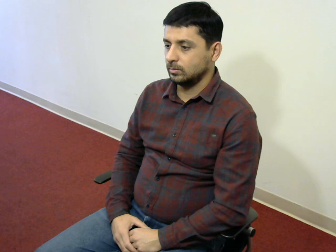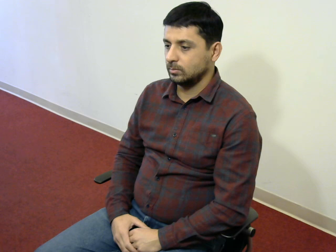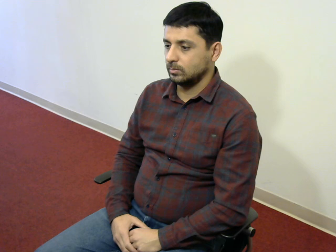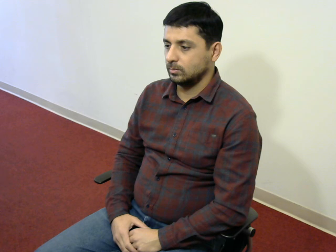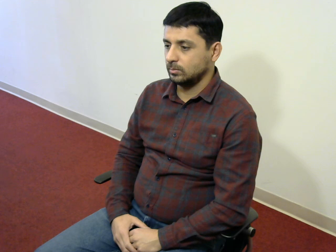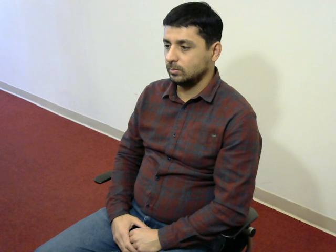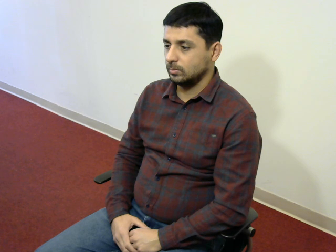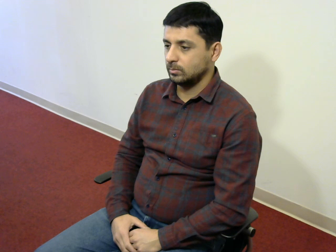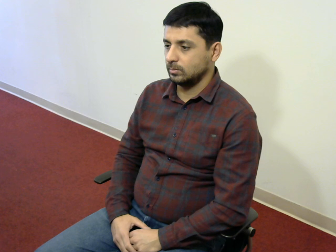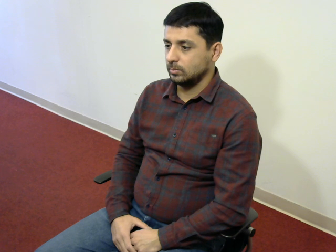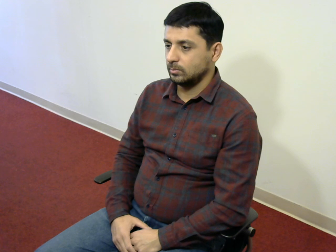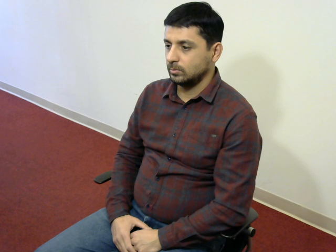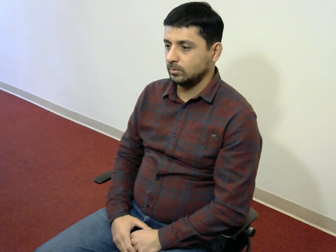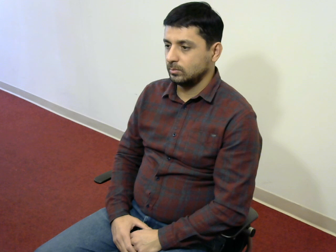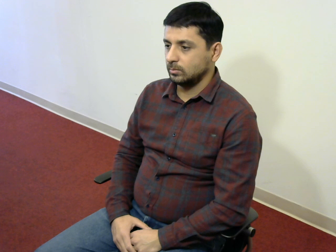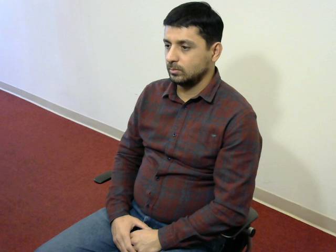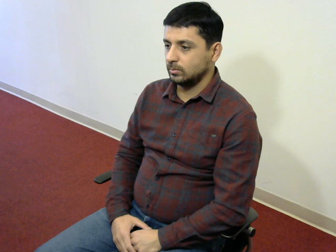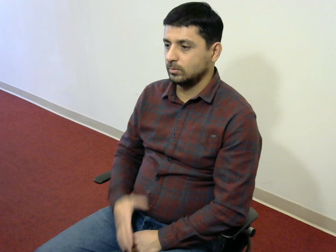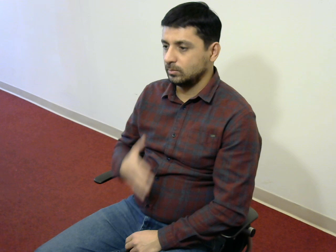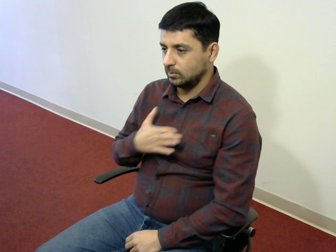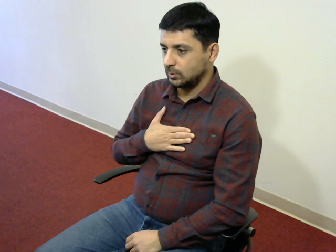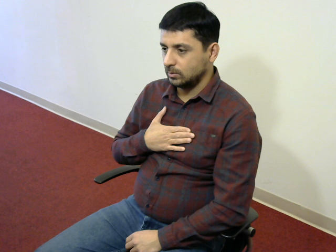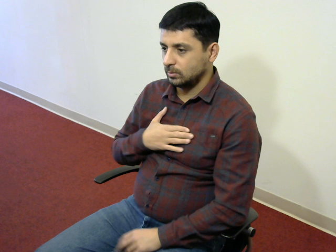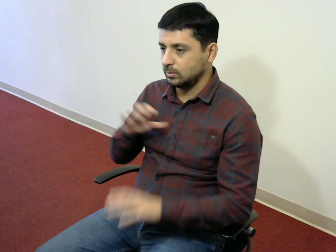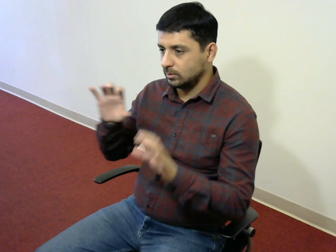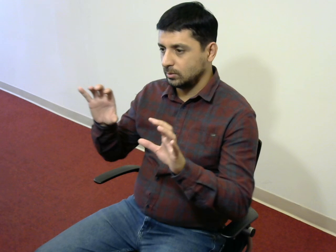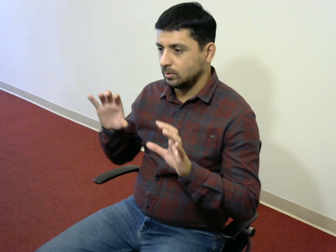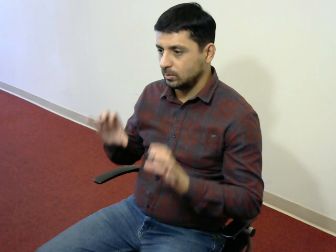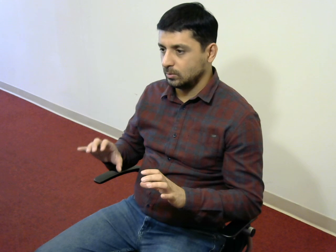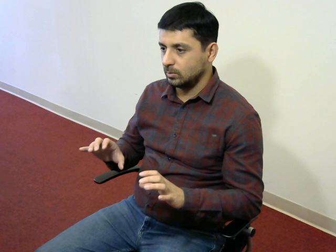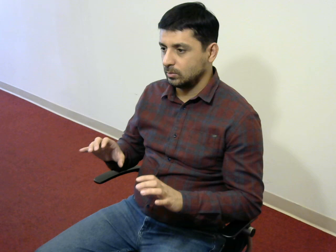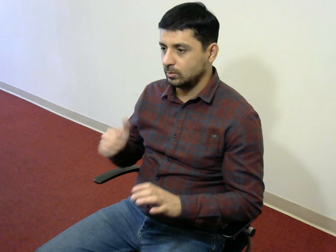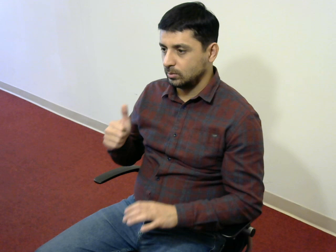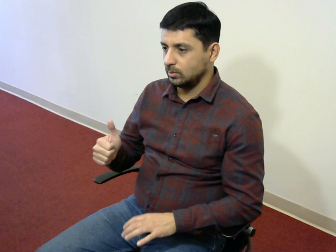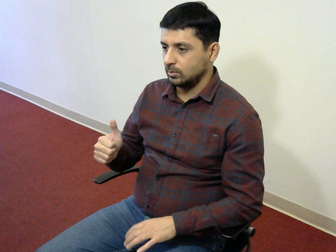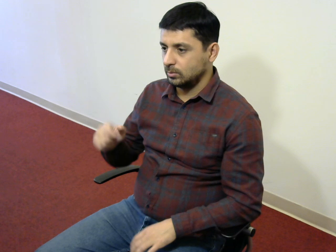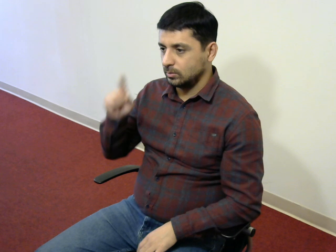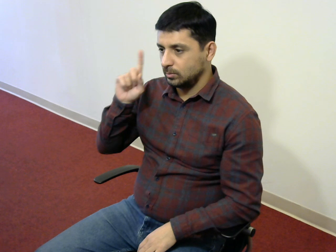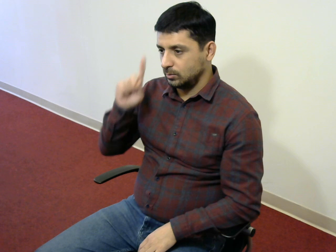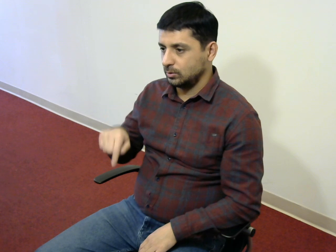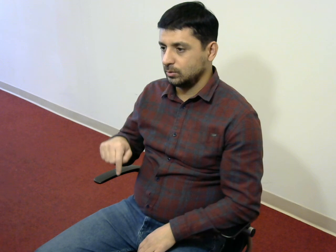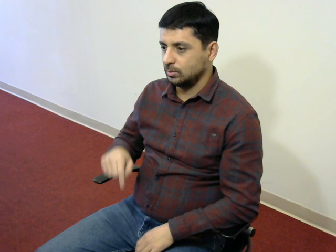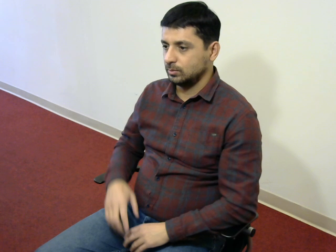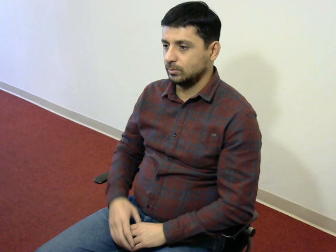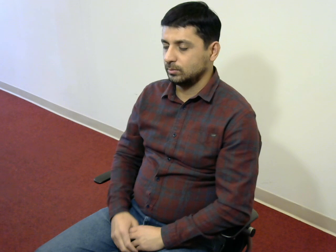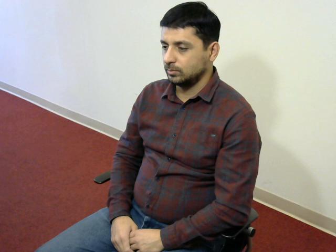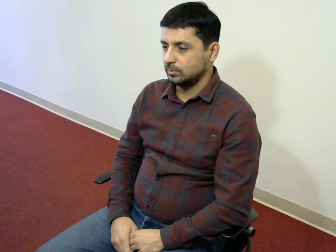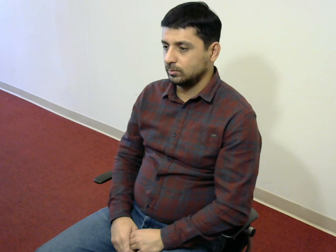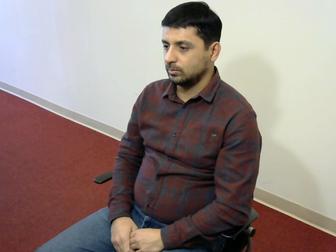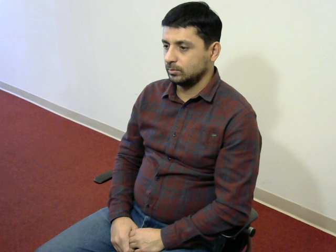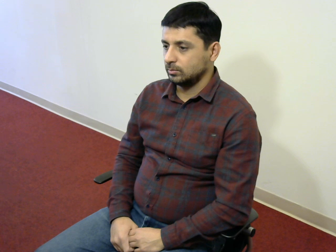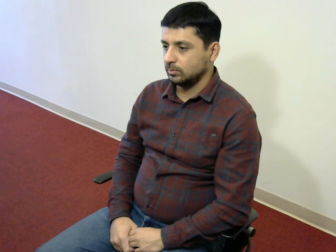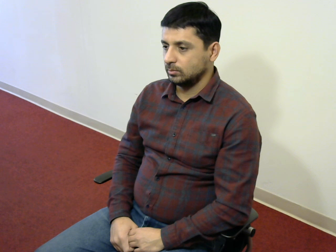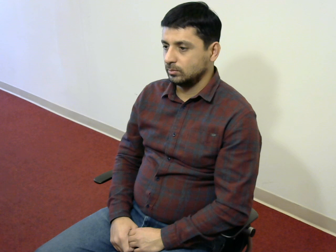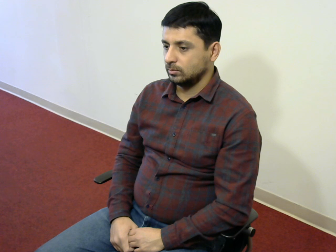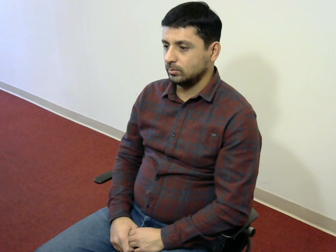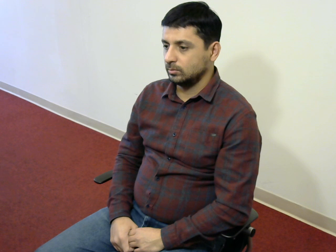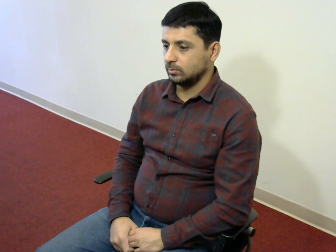Mən qanunvericiliyi yaxşı bilirəm